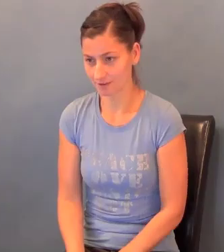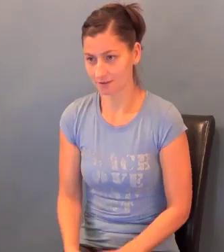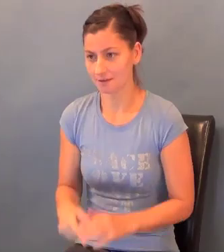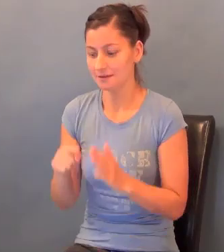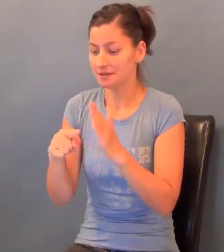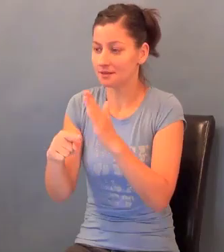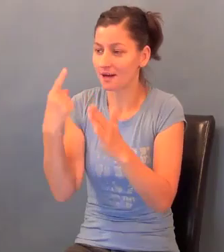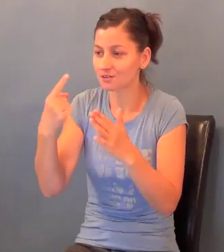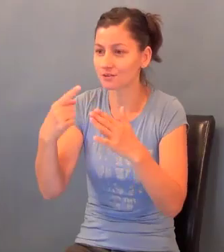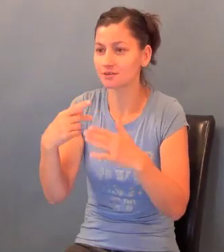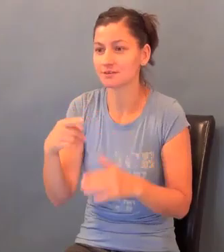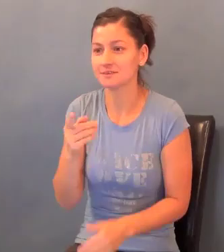Pierwszy raz.